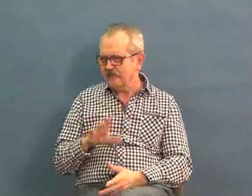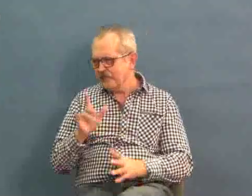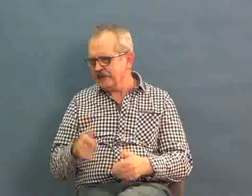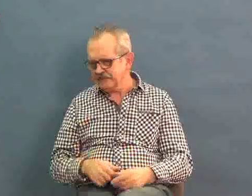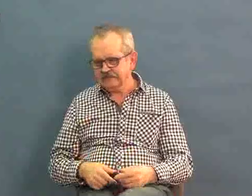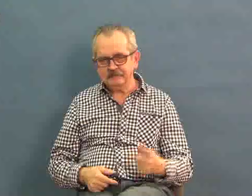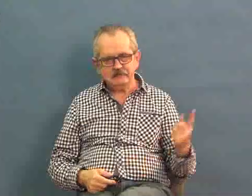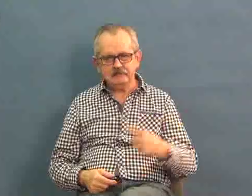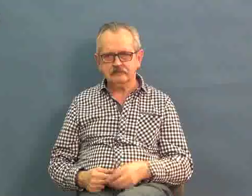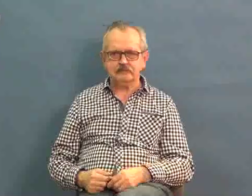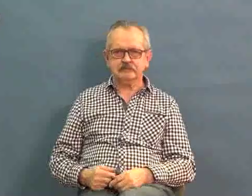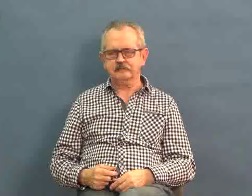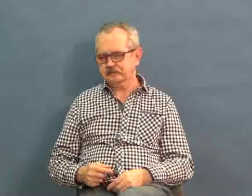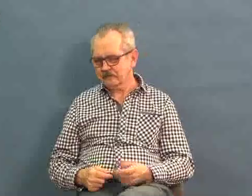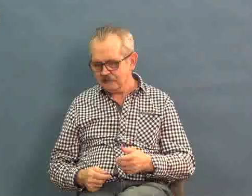Przychodzi pani i chce płacić.